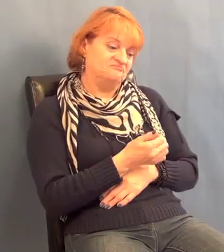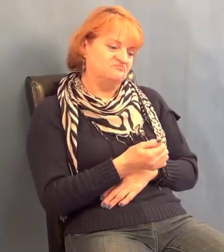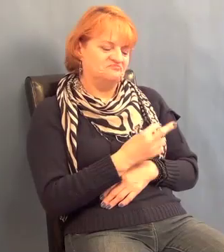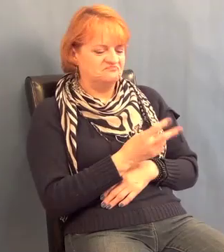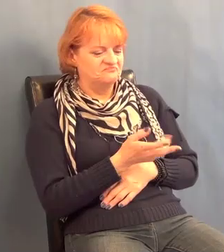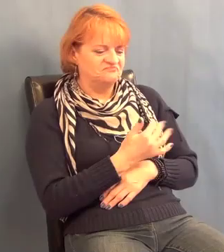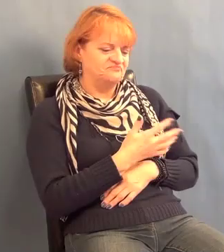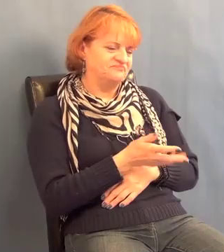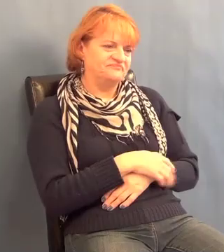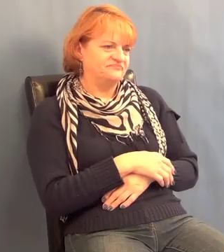Nie wiem, zobaczymy.